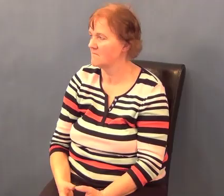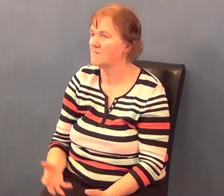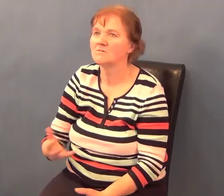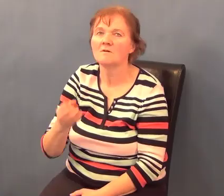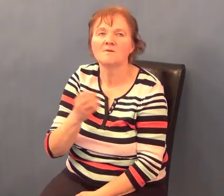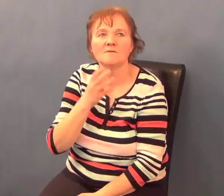Gdzie może być prysznic?